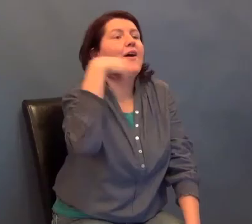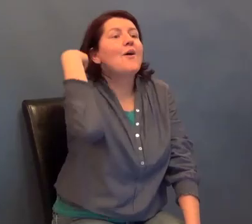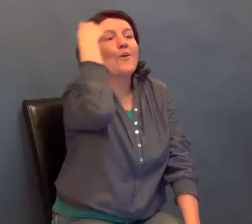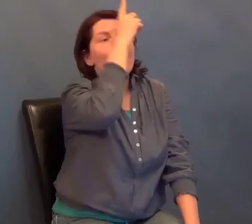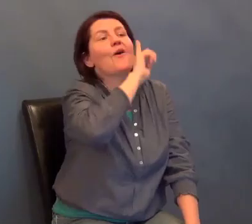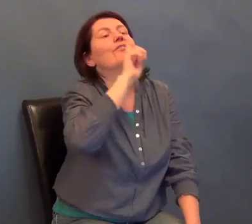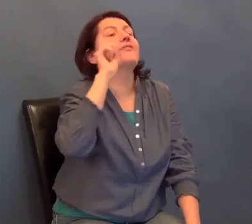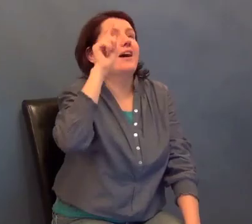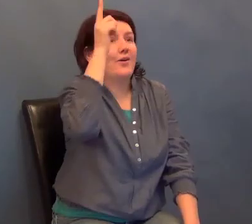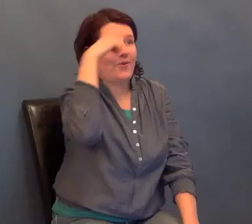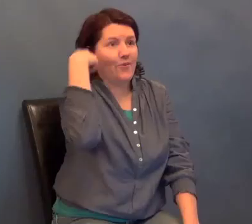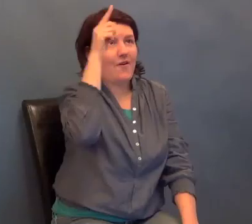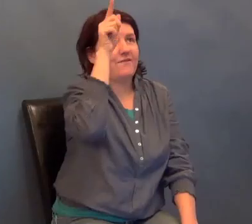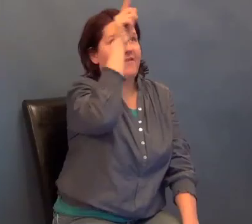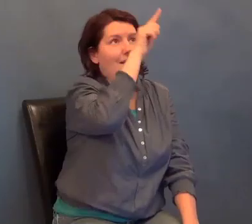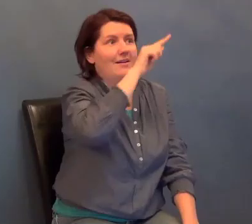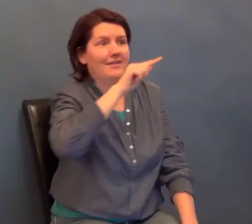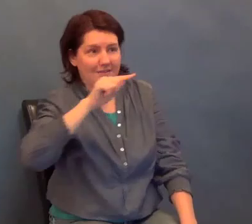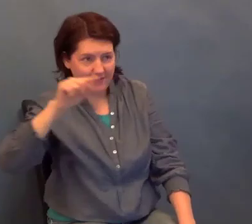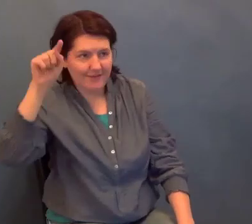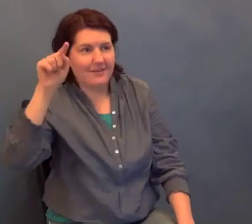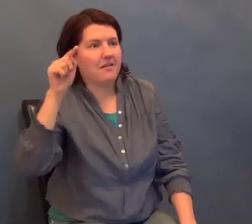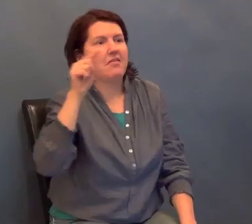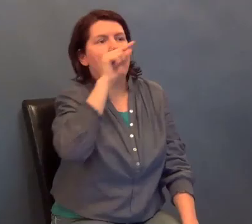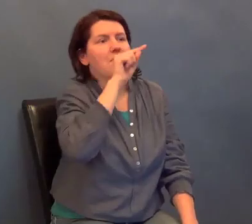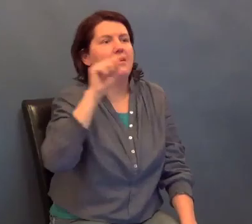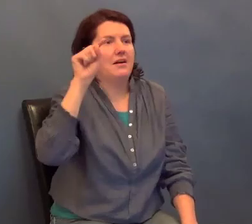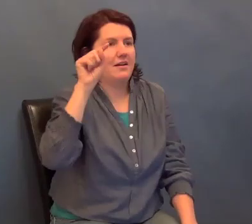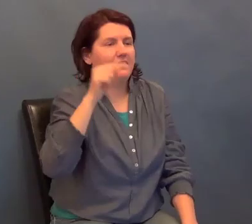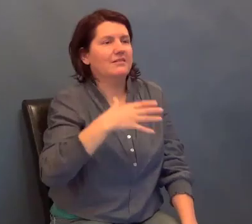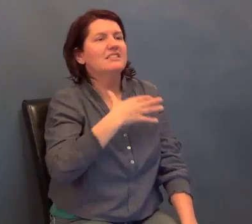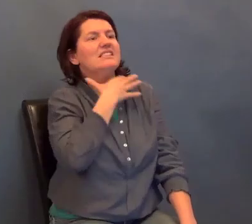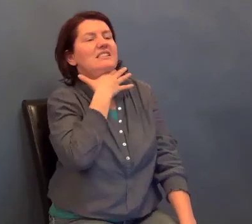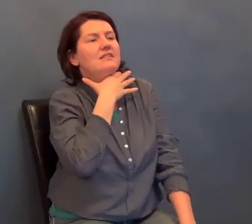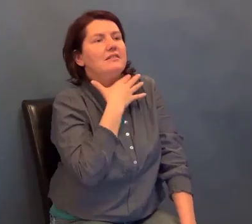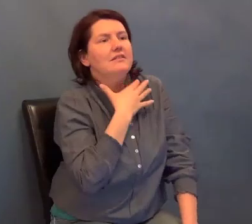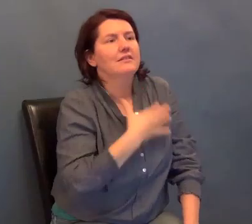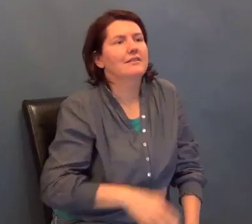Zapięcie wokół całej twarzy, a na tamtym tylko takie zapięcie pod szyję.